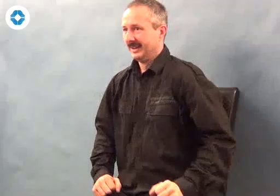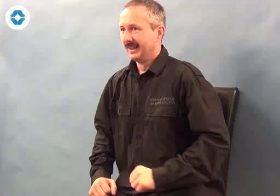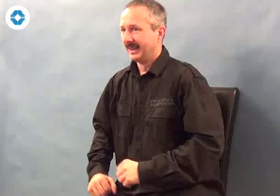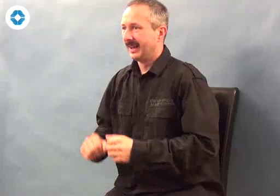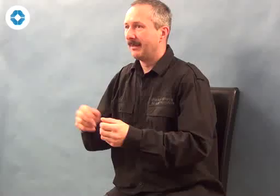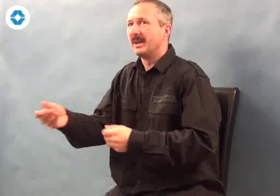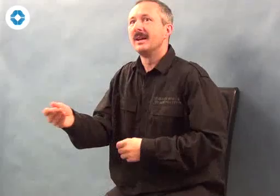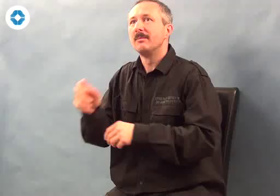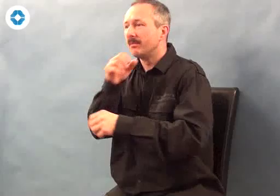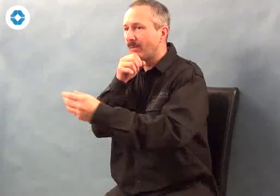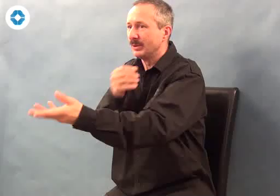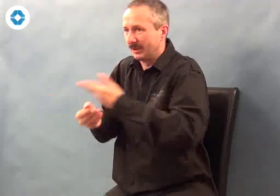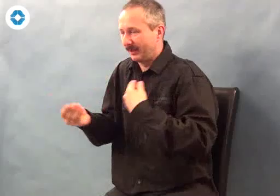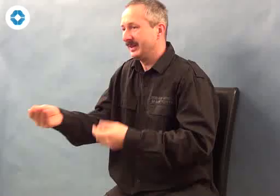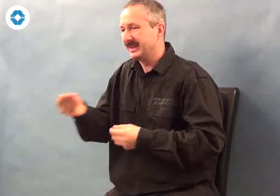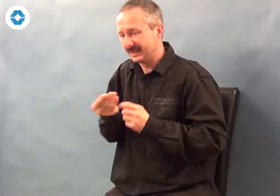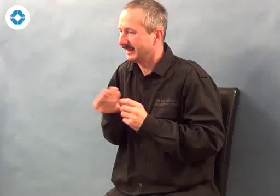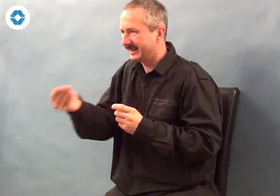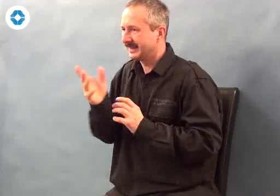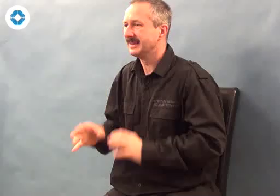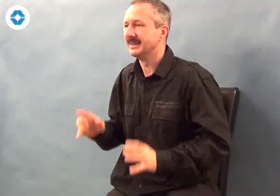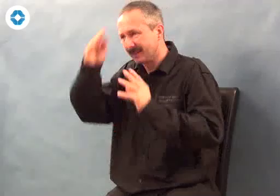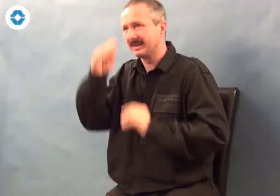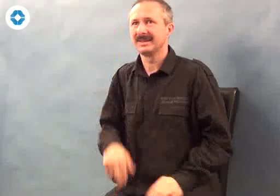Charlie oddaje babci pieniądze, zakłada czapkę i chce iść.